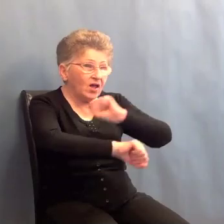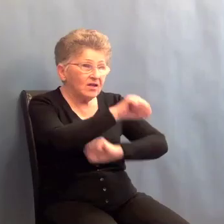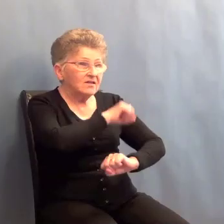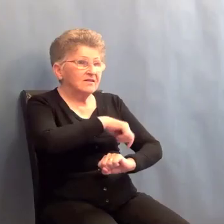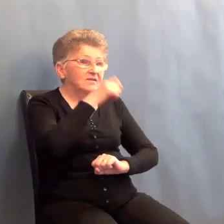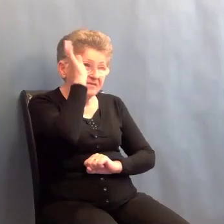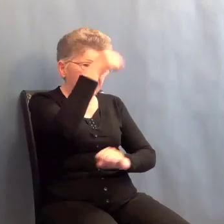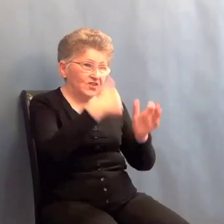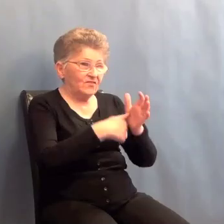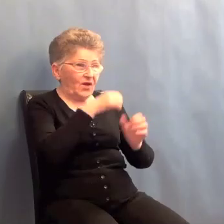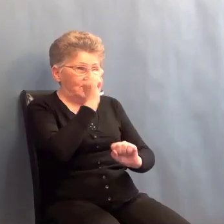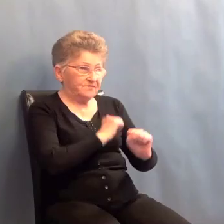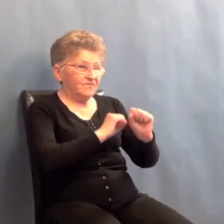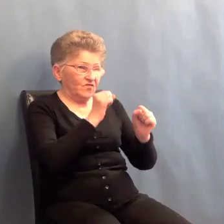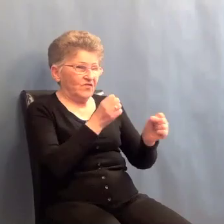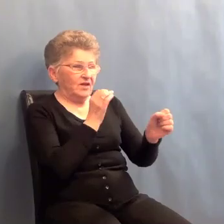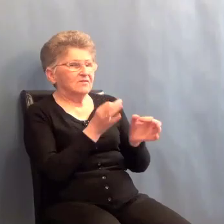Jadą na wycieczkę do Włoch autobusem.